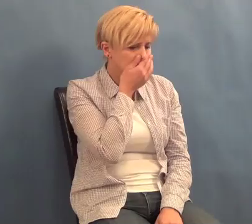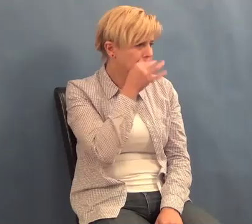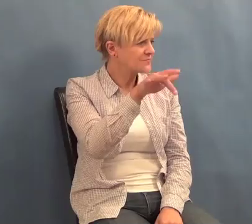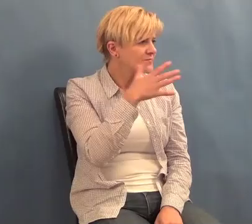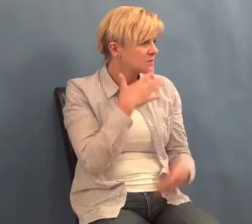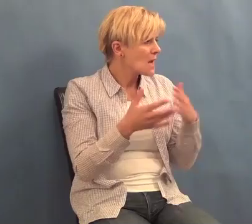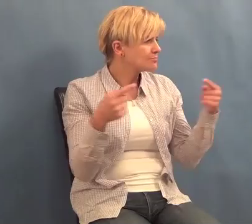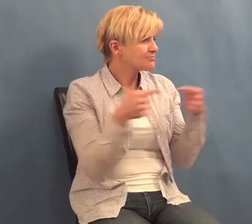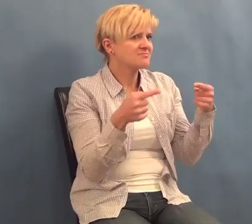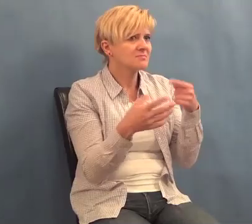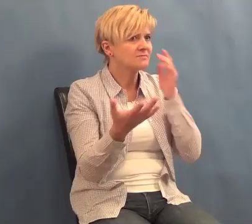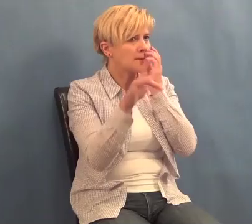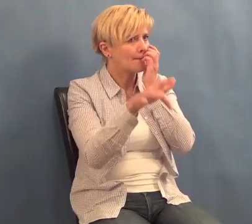W środku jest słabe napięcie, no, w środku.